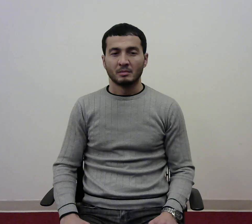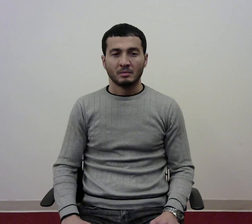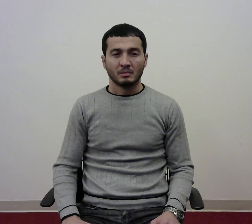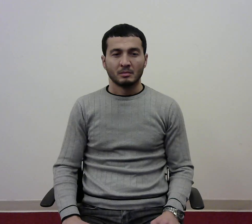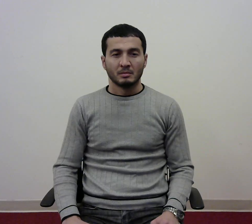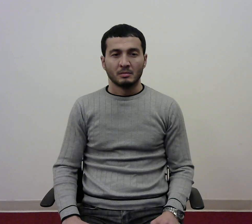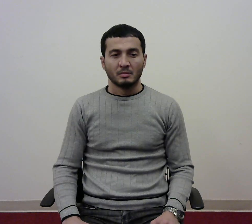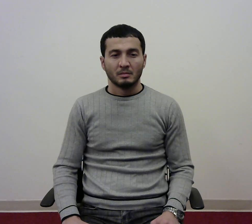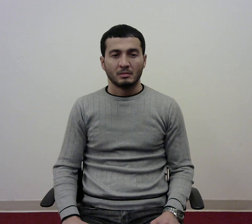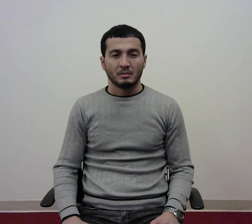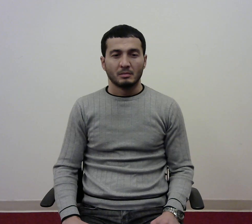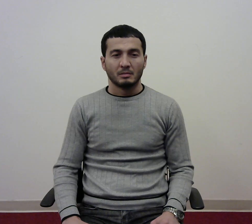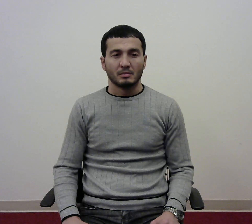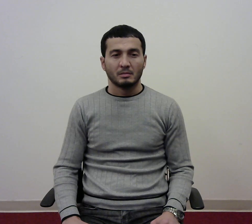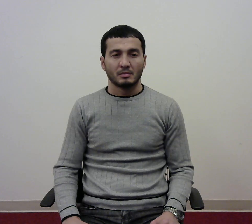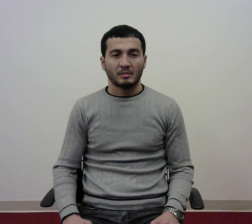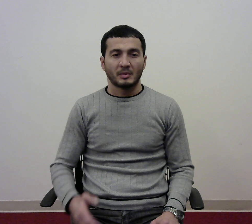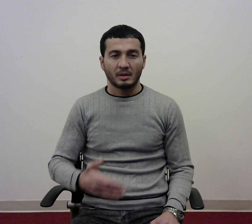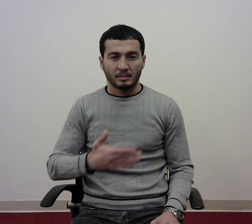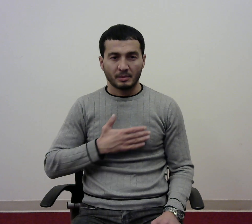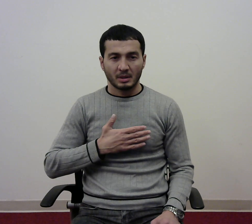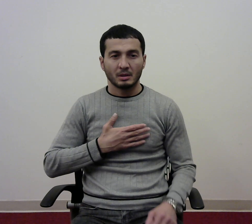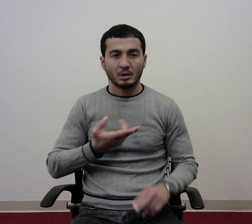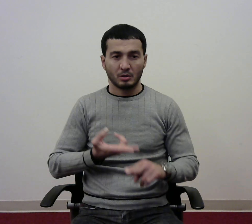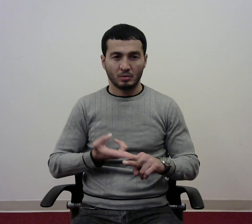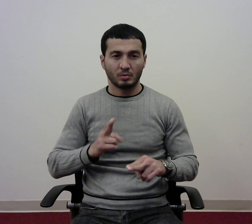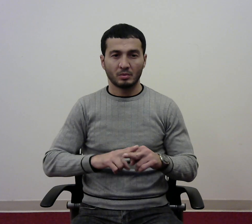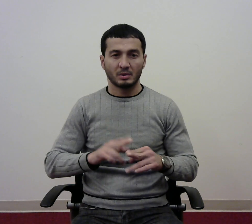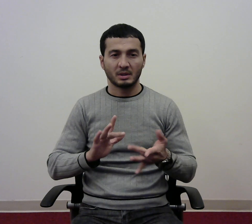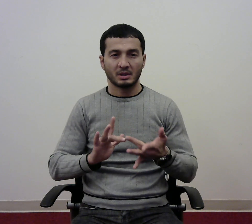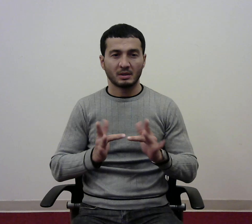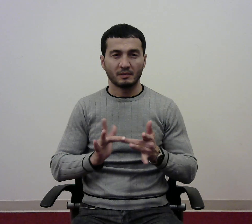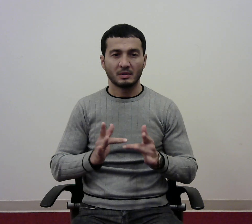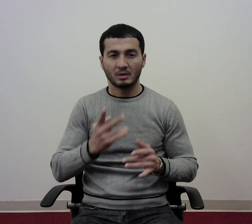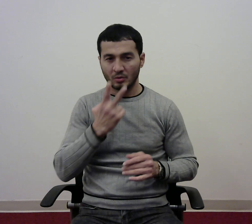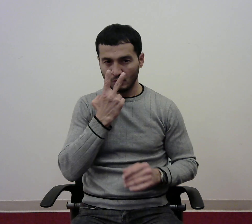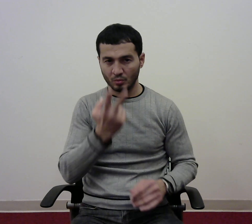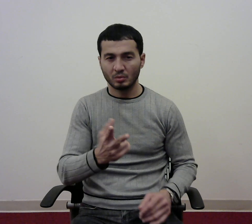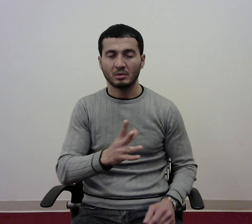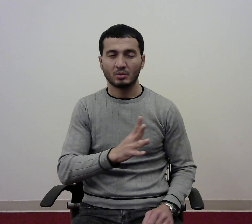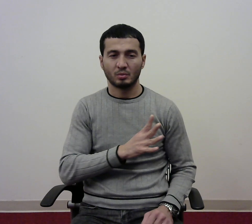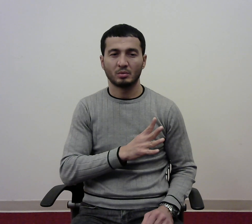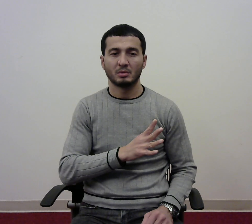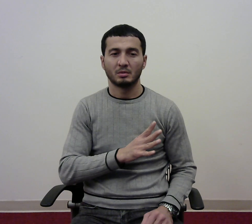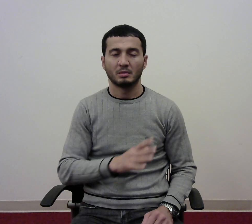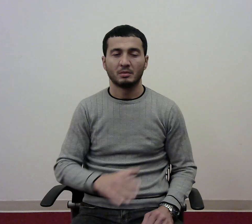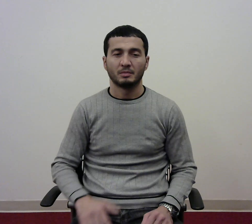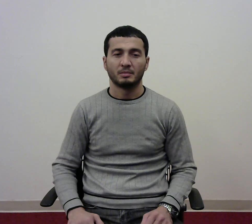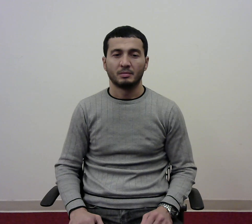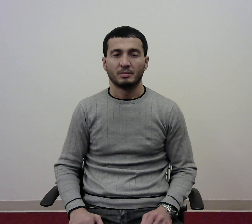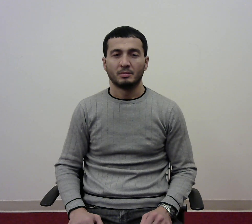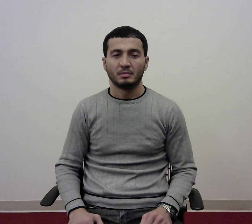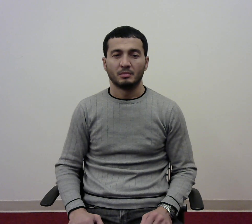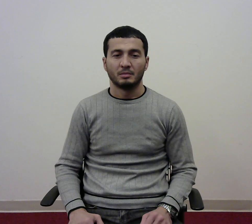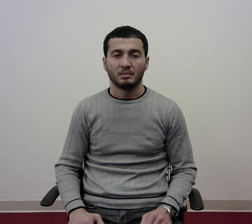Mən bunu internetdə görmüşəm